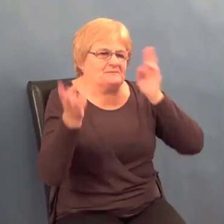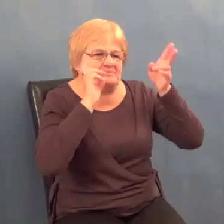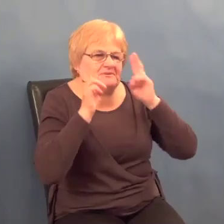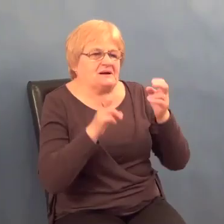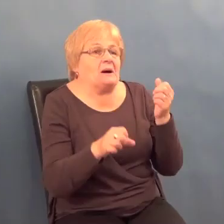Dzwoni.